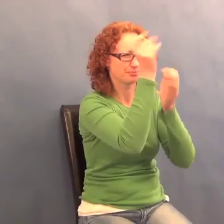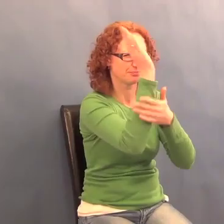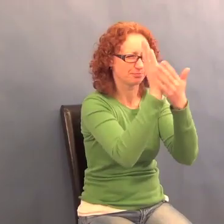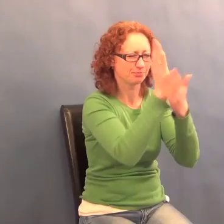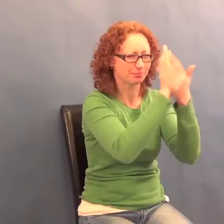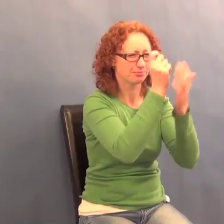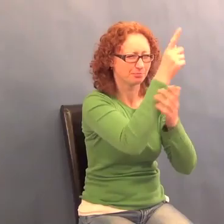Rzucił i pękła.